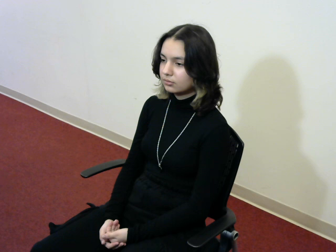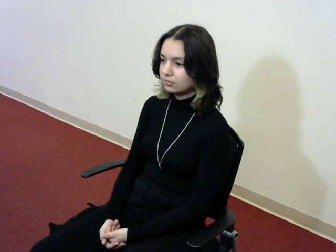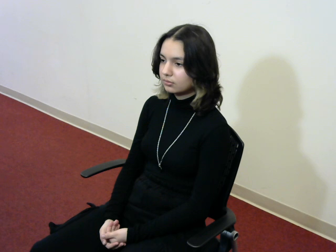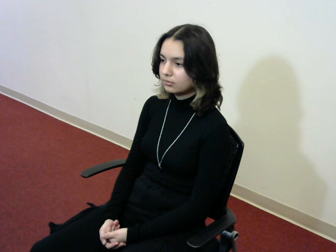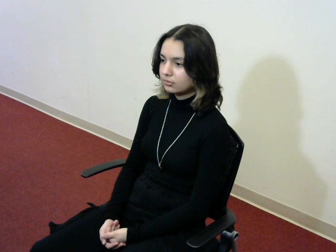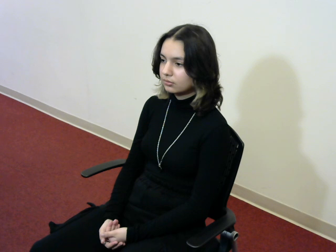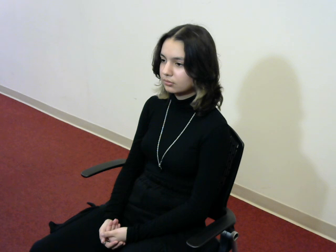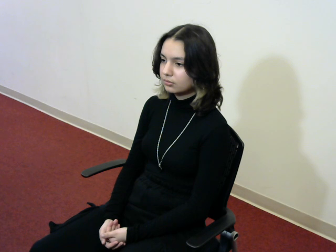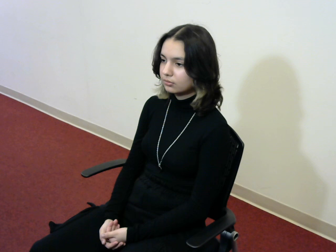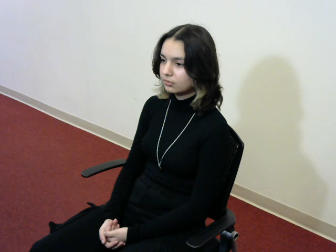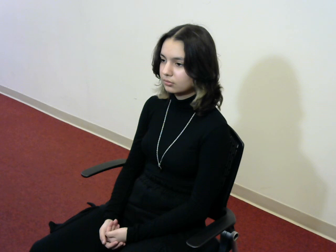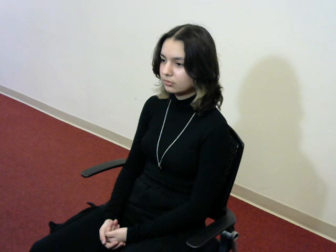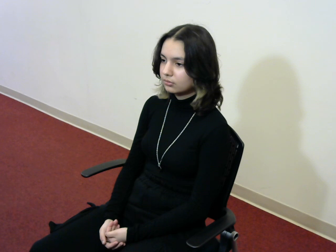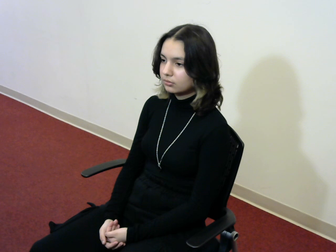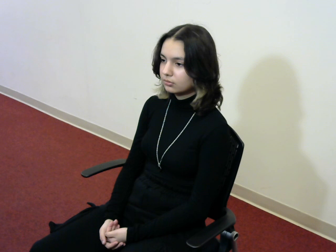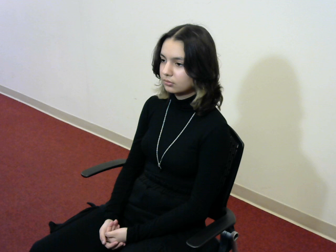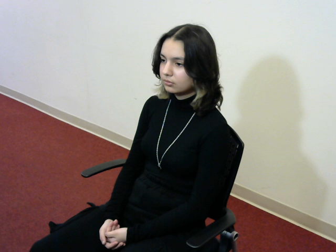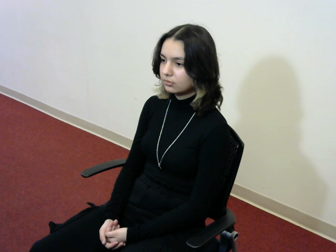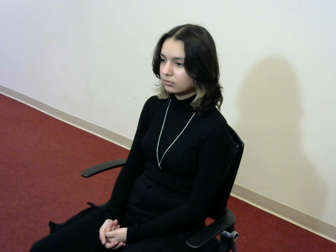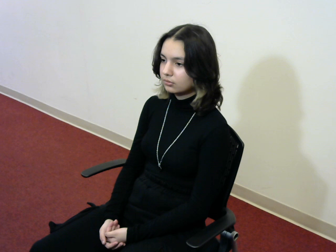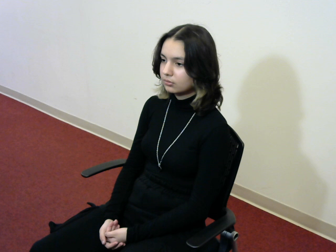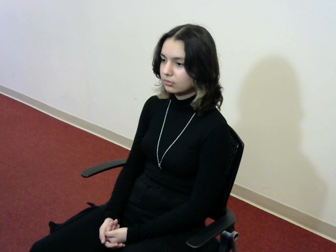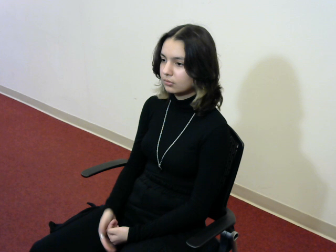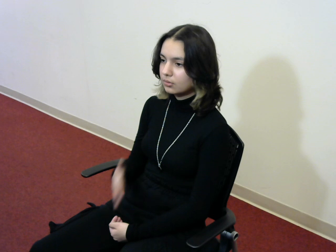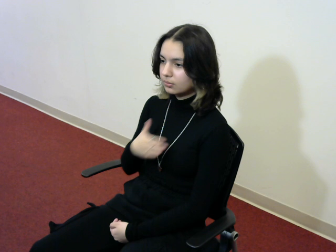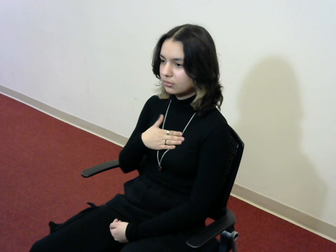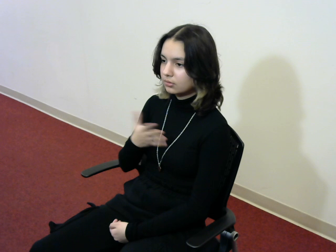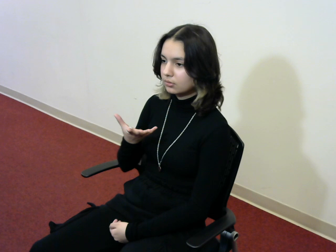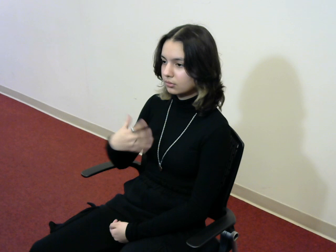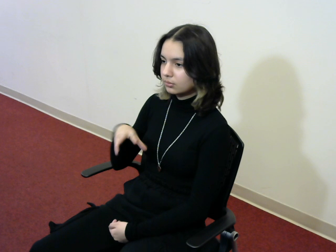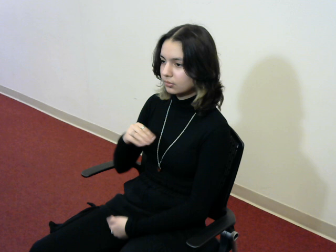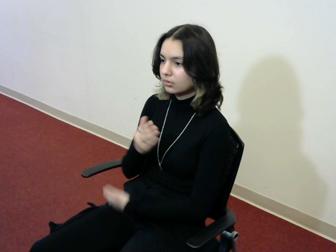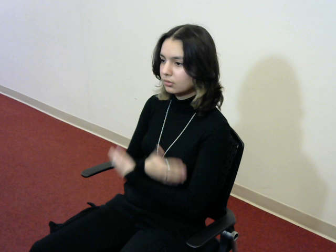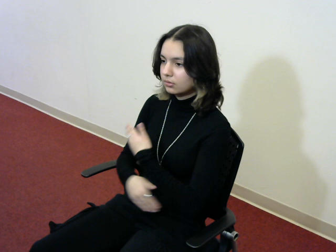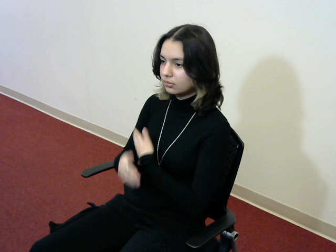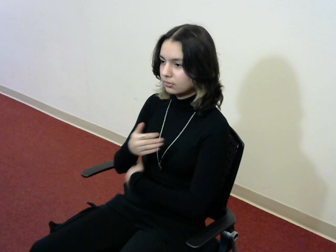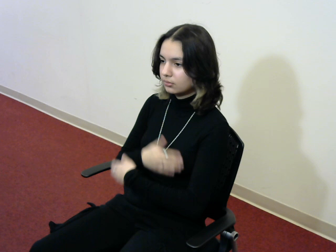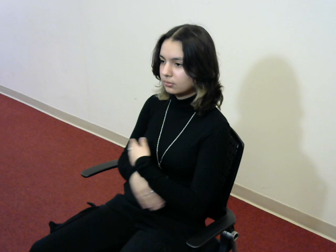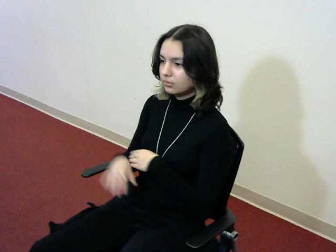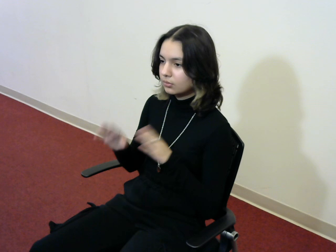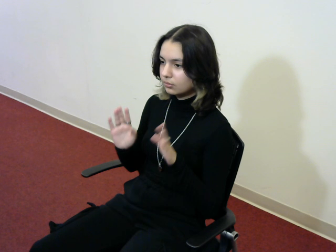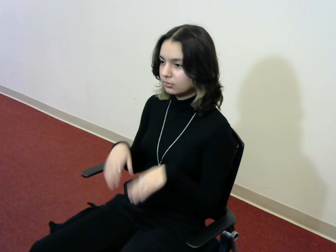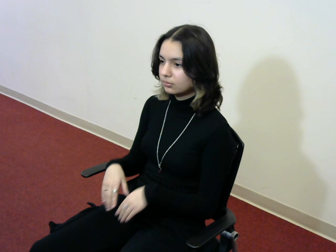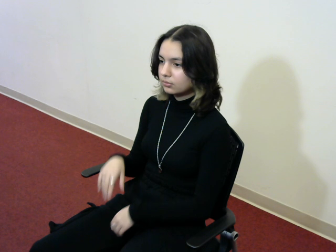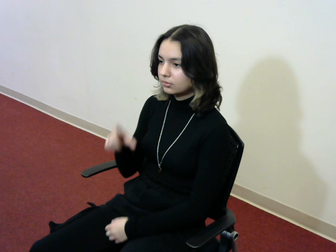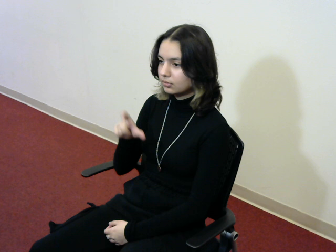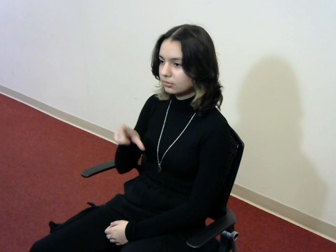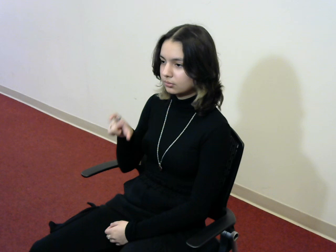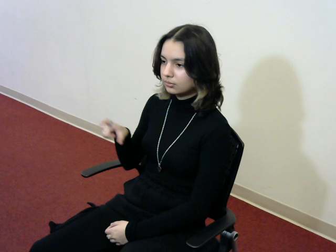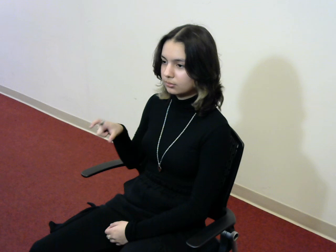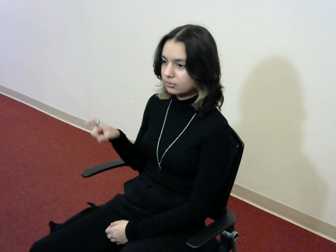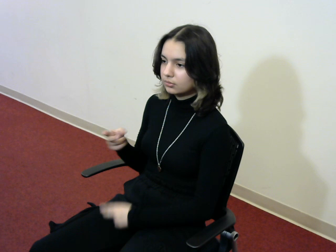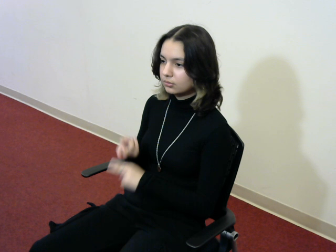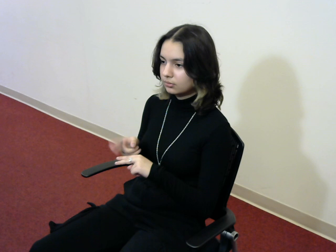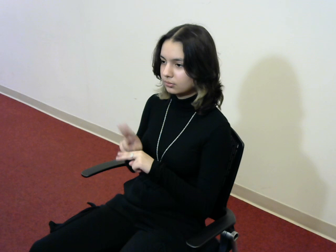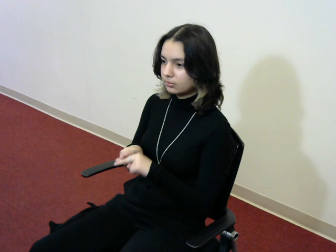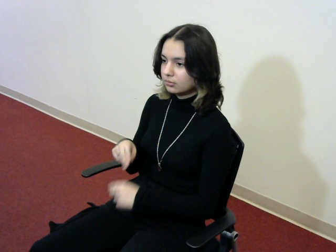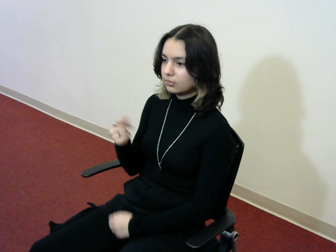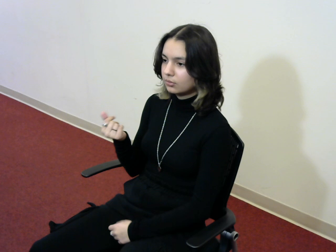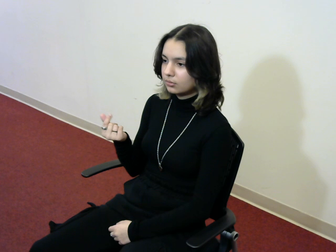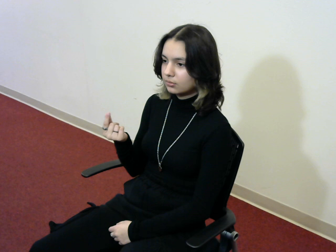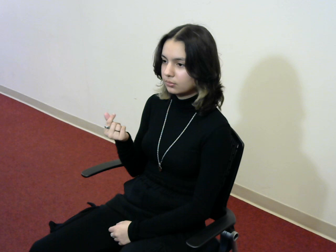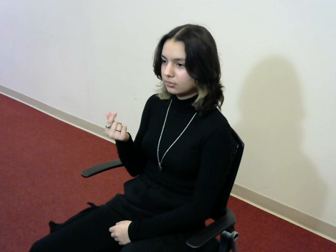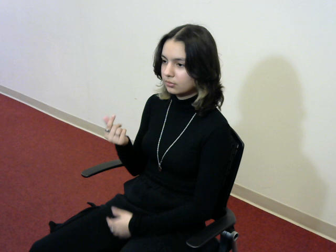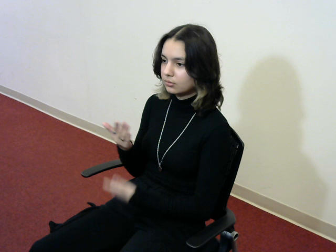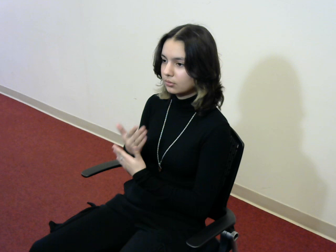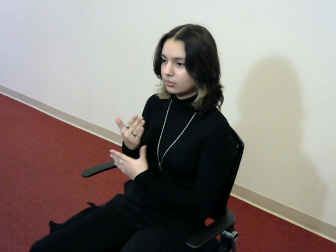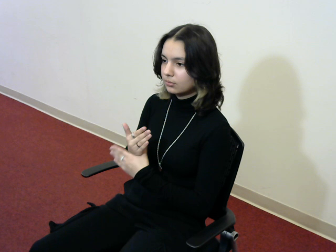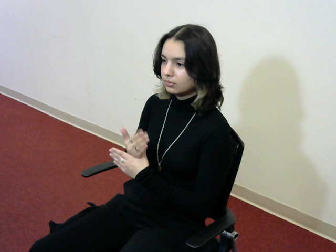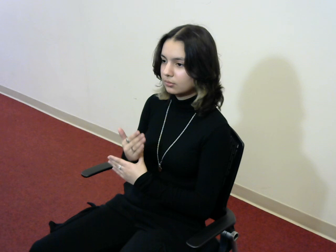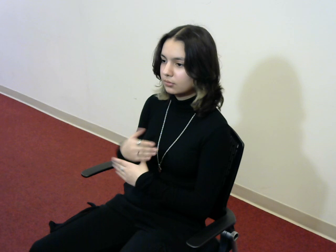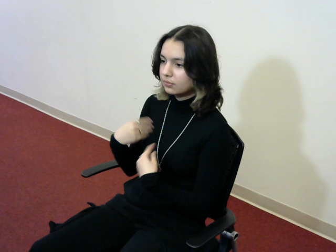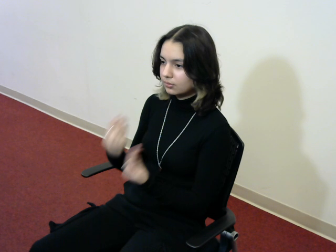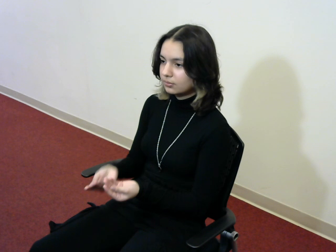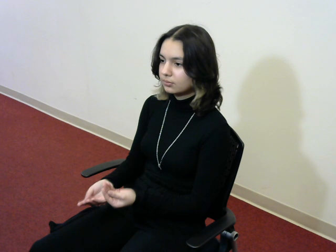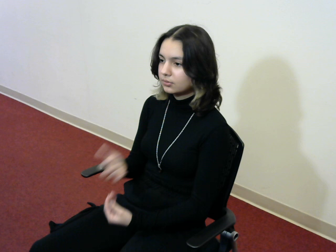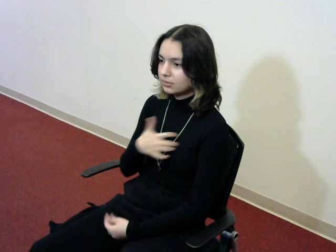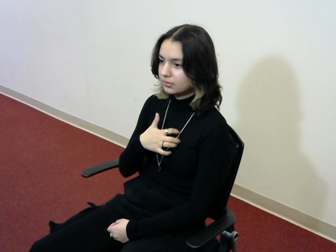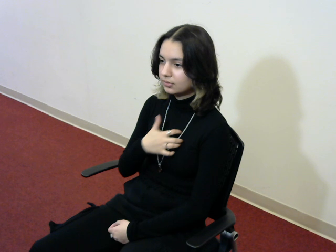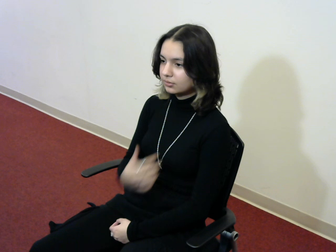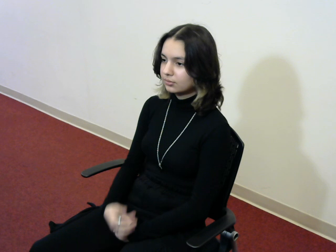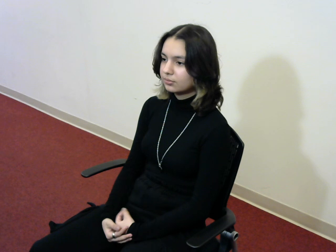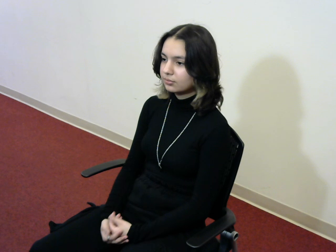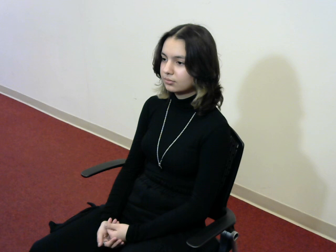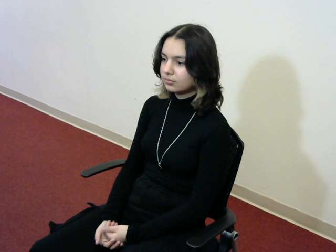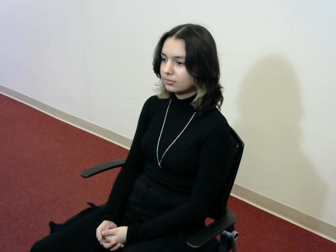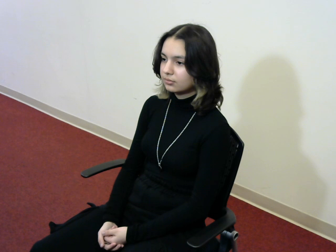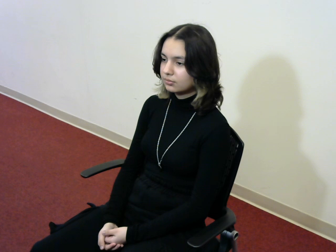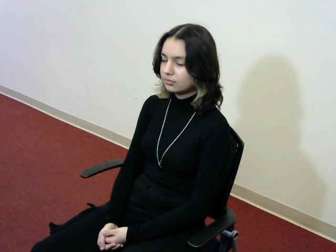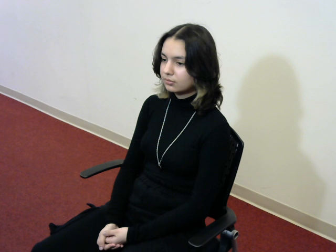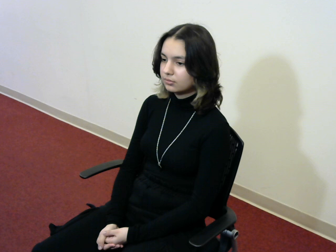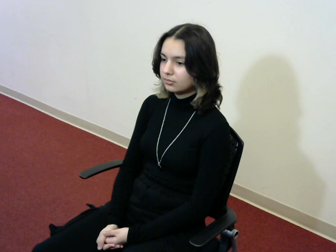Biz əlilliyi olan şəxslər üçün pul yardım vermək istəyirik